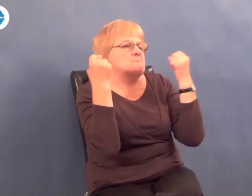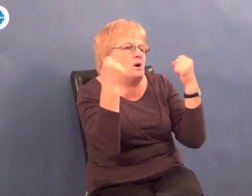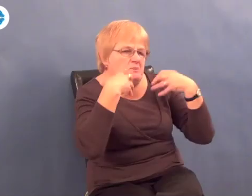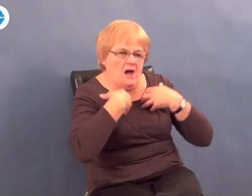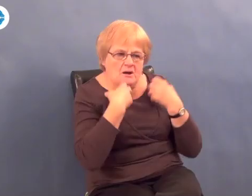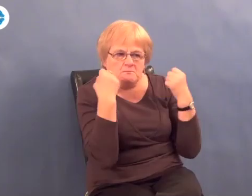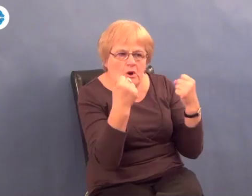Bardzo zmęczony.